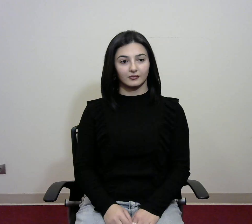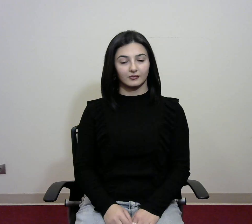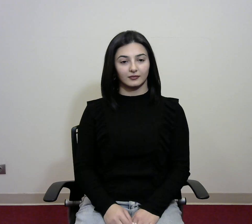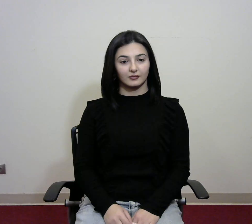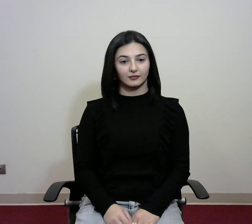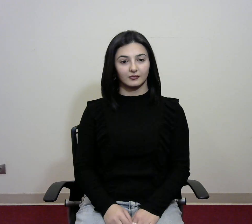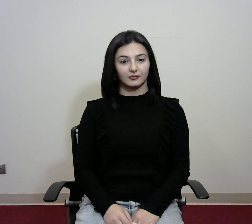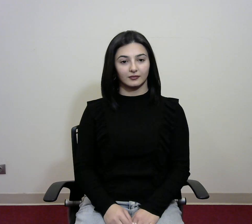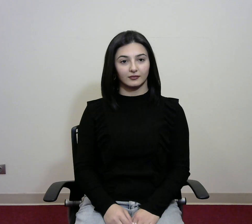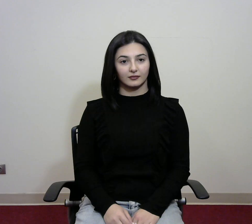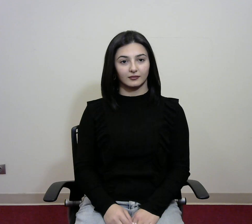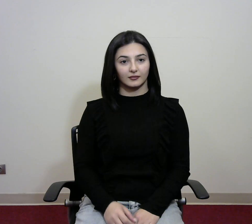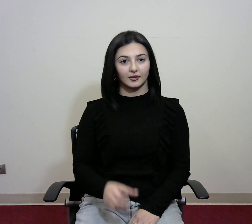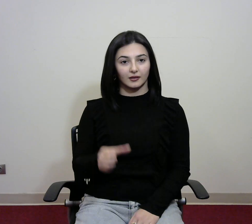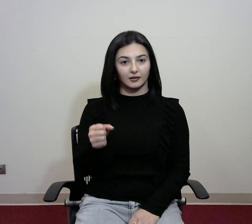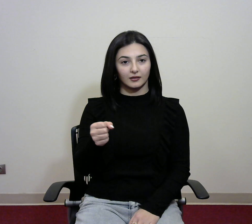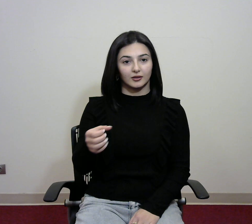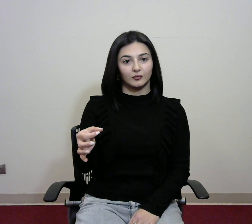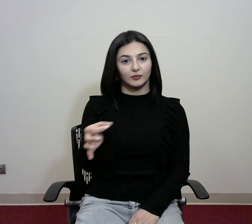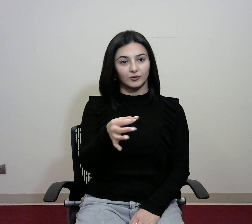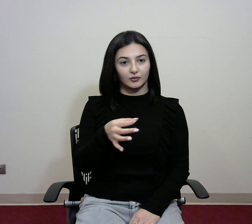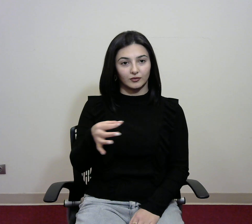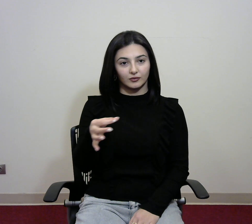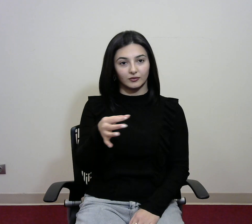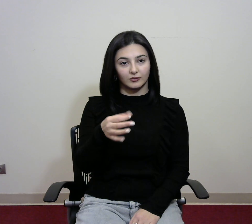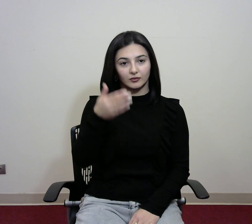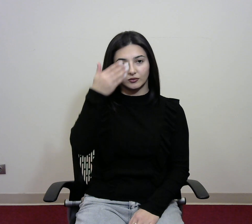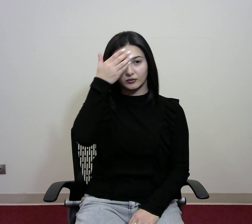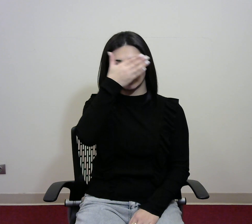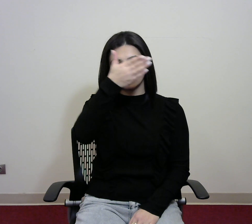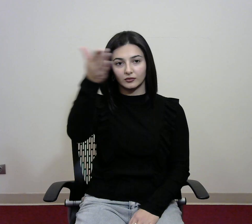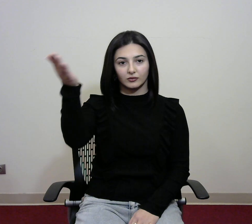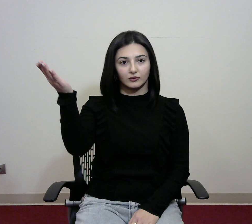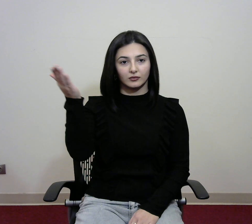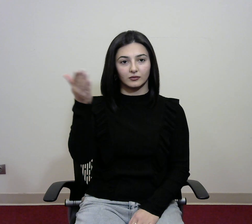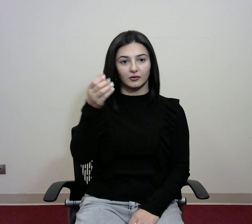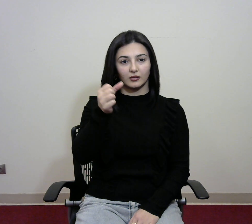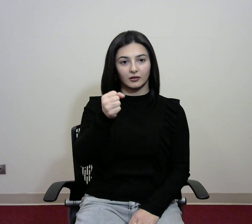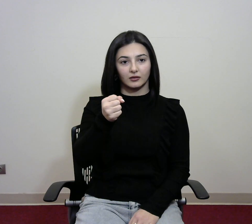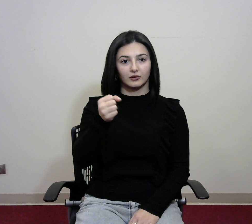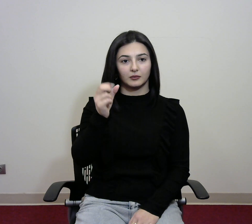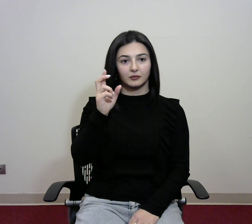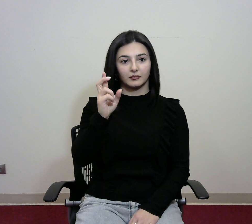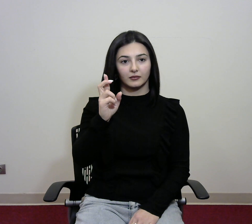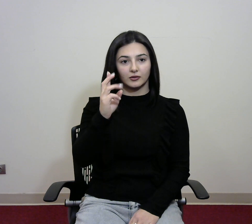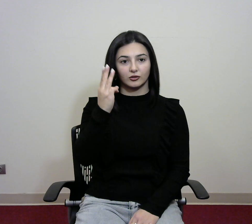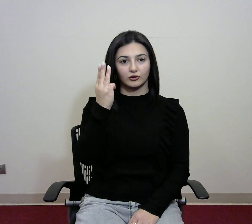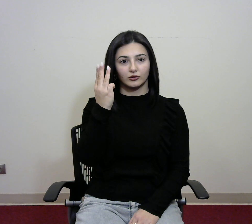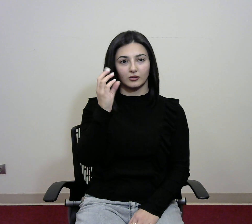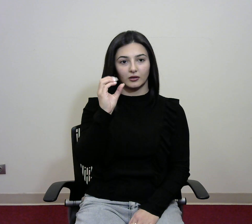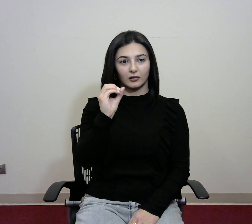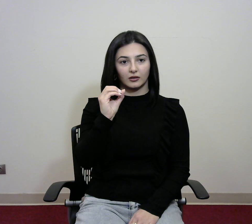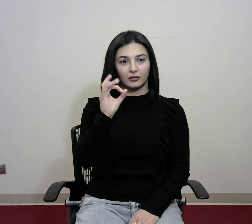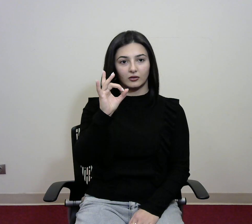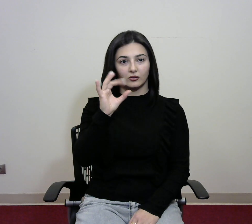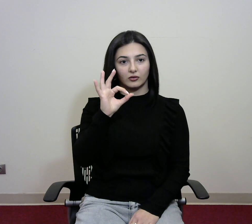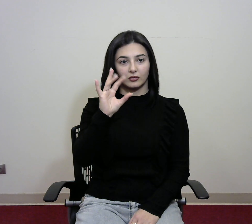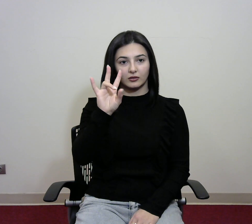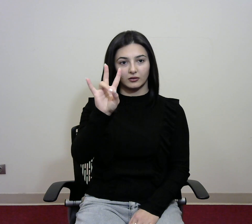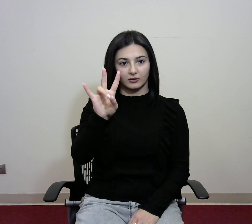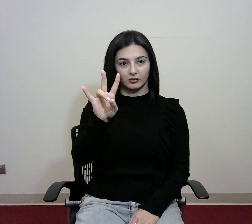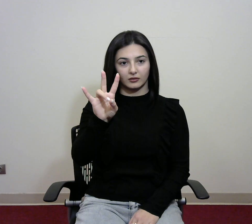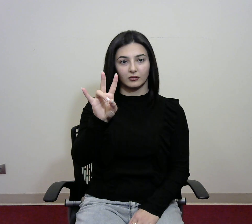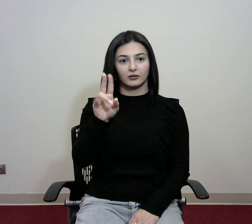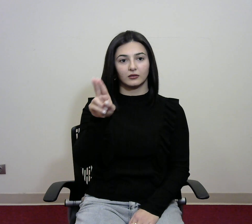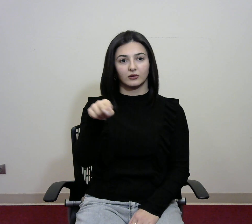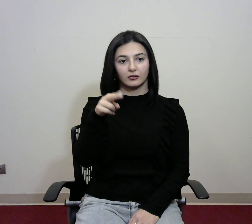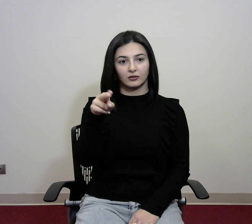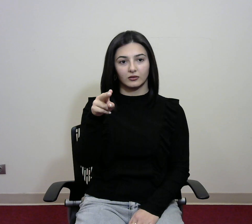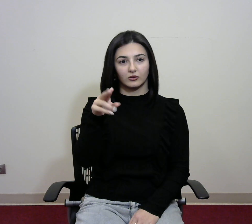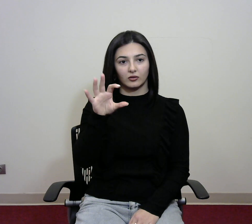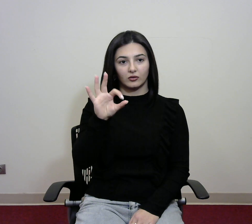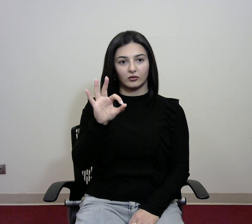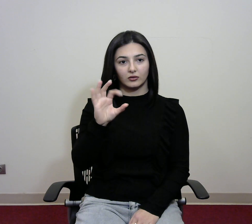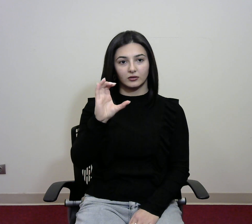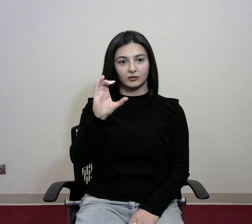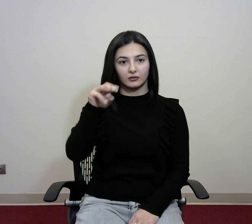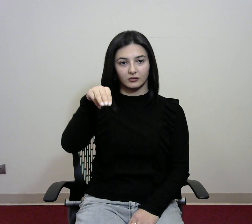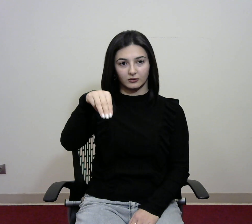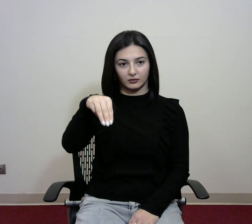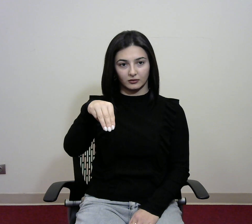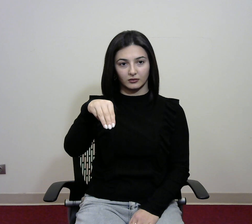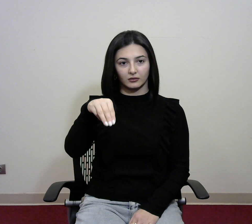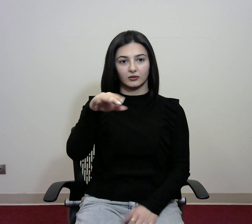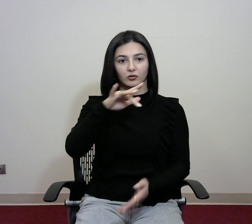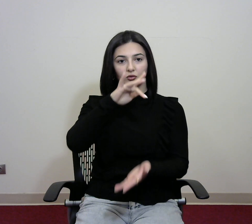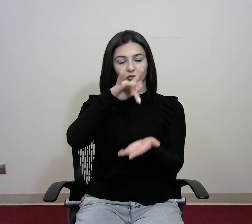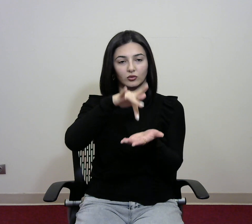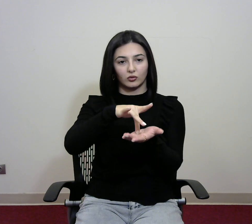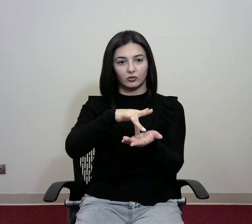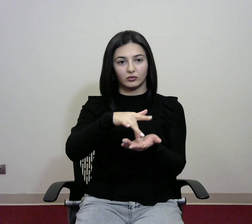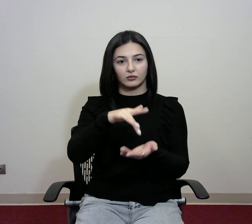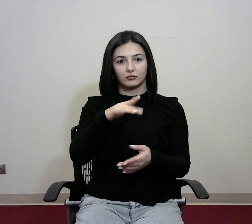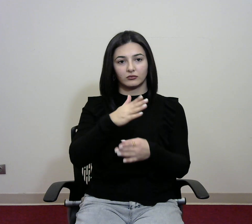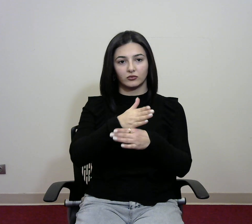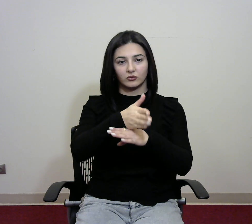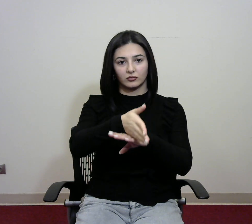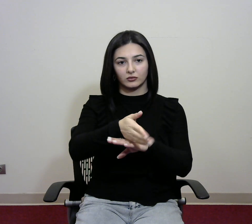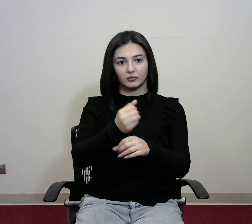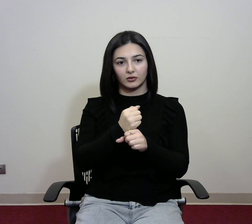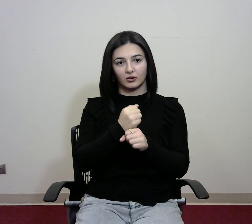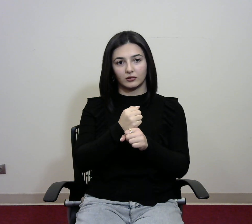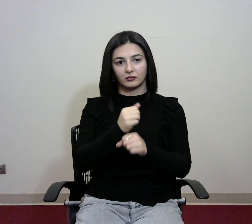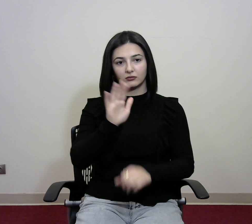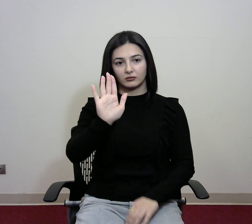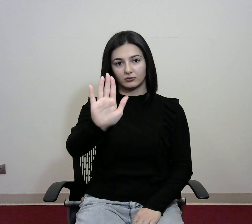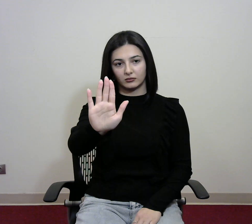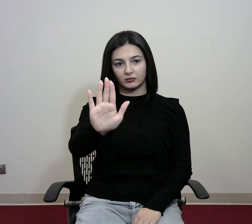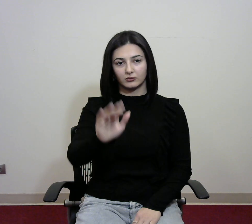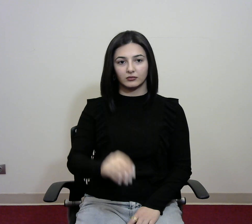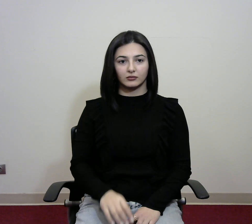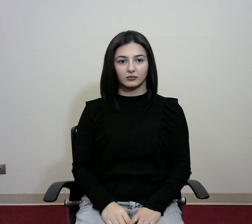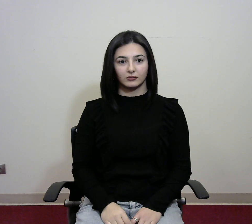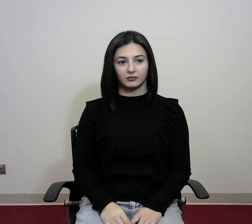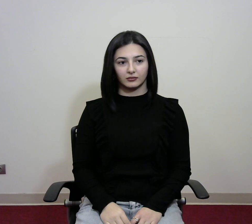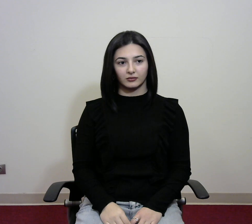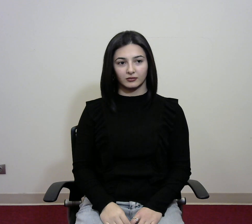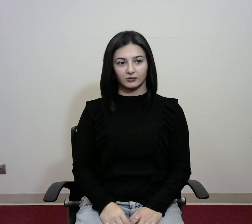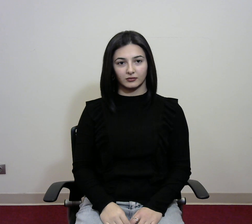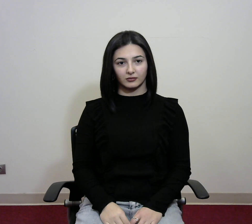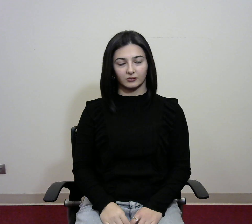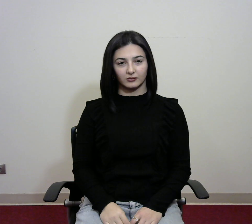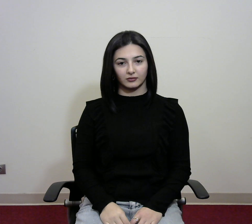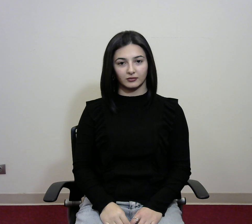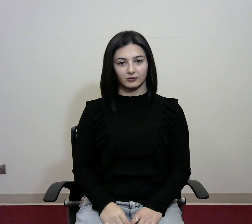Abşeron rayon sakinləri isə Abşeron DOST Mərkəzinə müraciət etməlidir